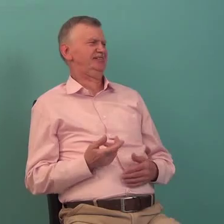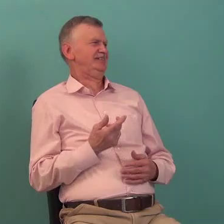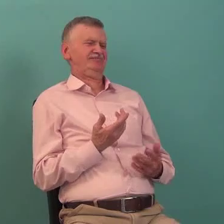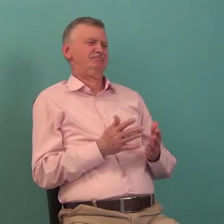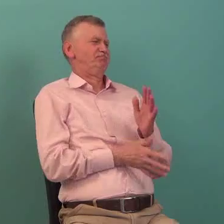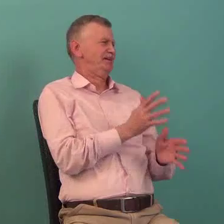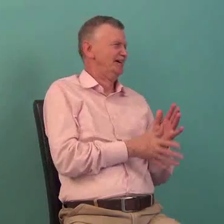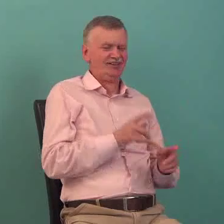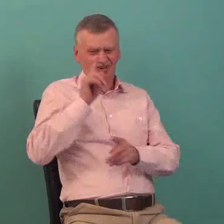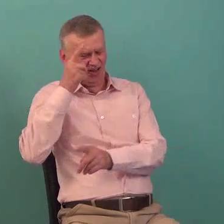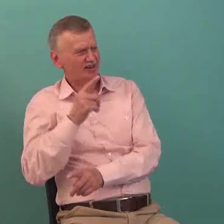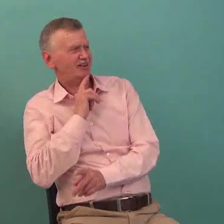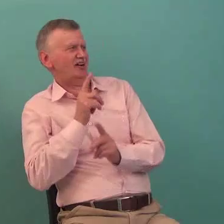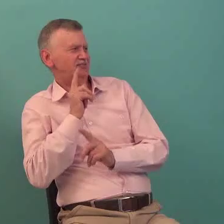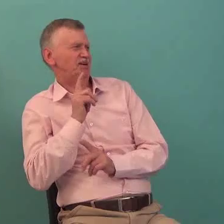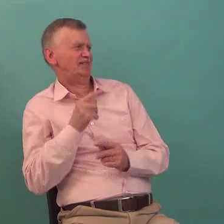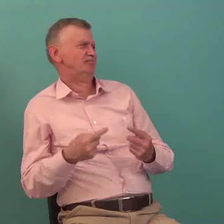Migać i jednocześnie rozmawiać, to nie pasuje.